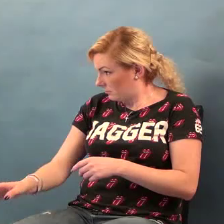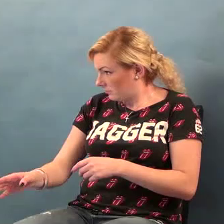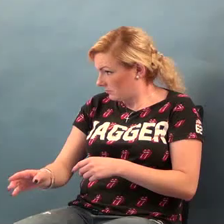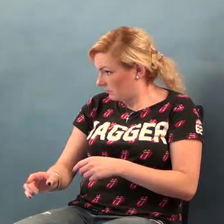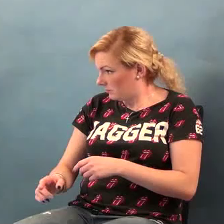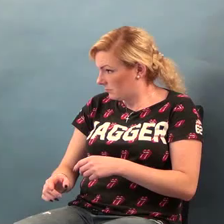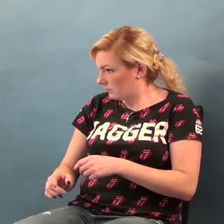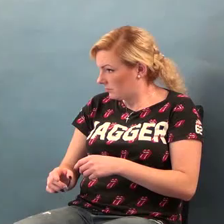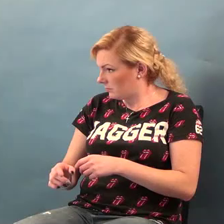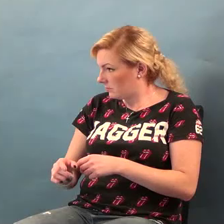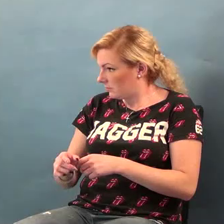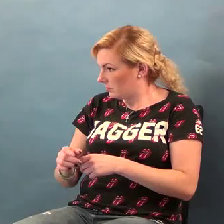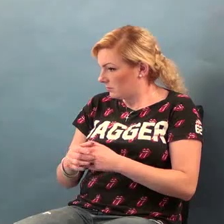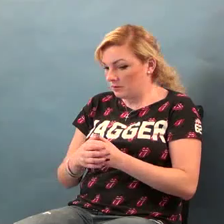Dwudziestego trzeciego lutego?